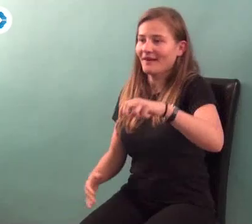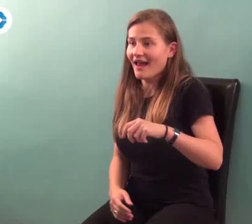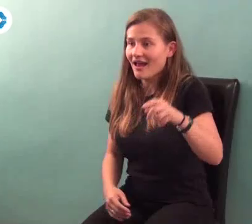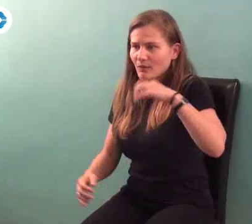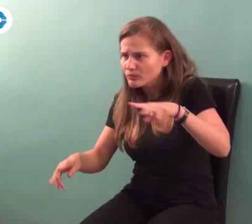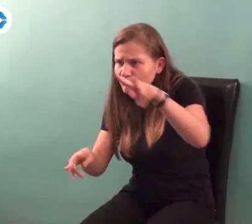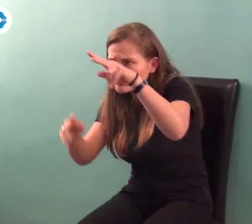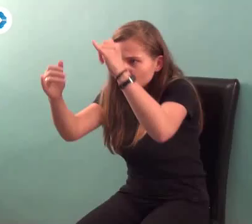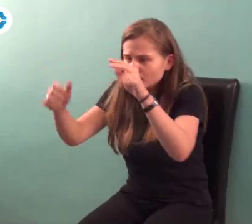Pani przygląda się pękniętym oknom.